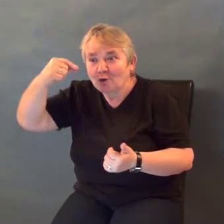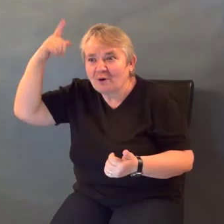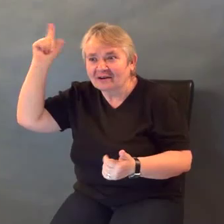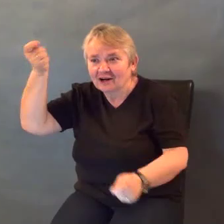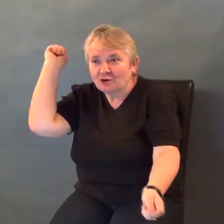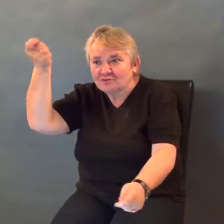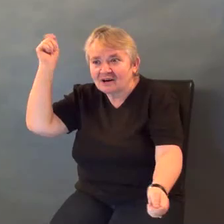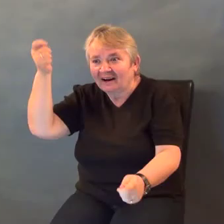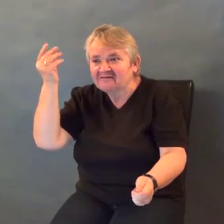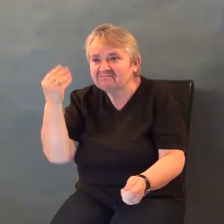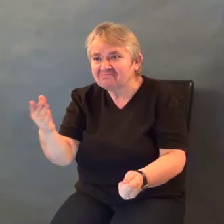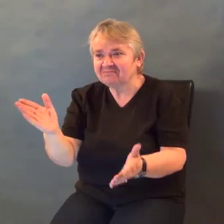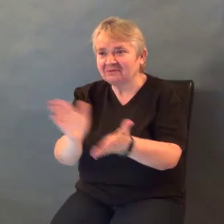Góral będzie jeździł na koniu, wspaniale.